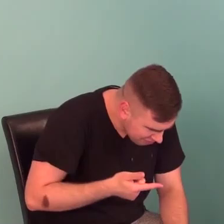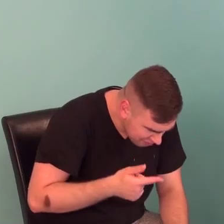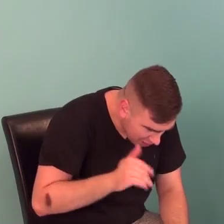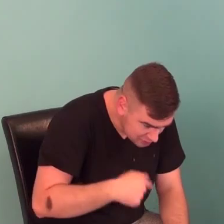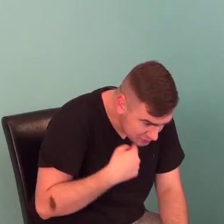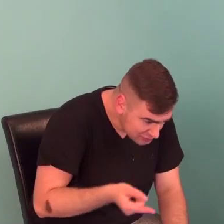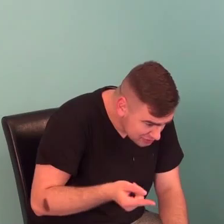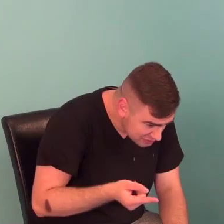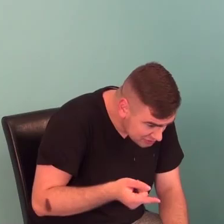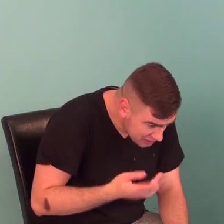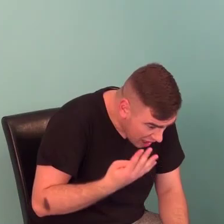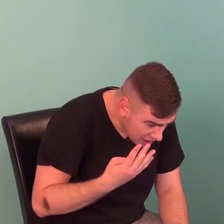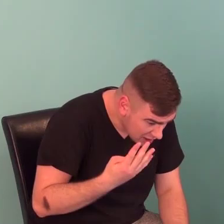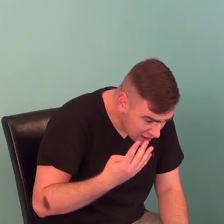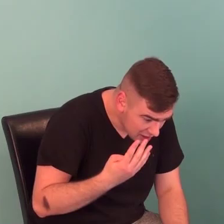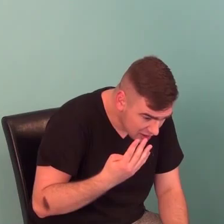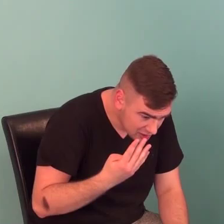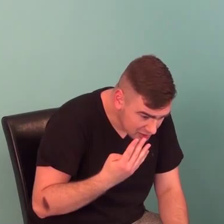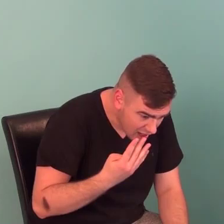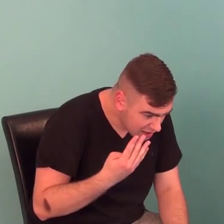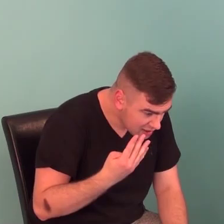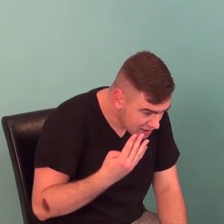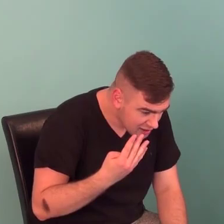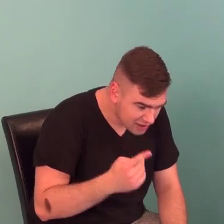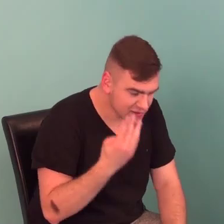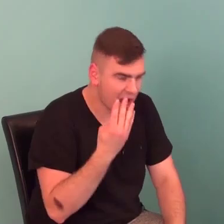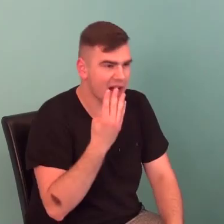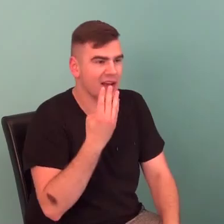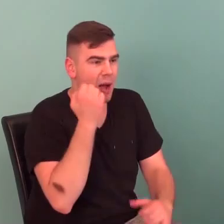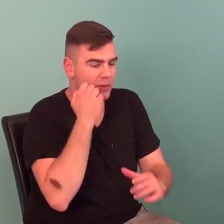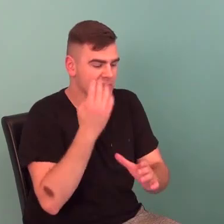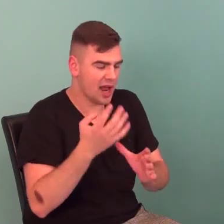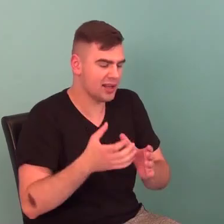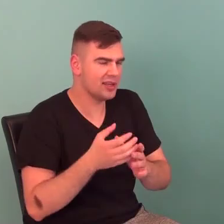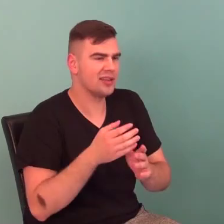Można powiedzieć, że są cztery jabłka.